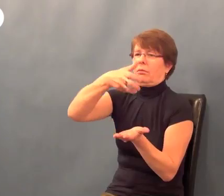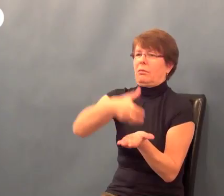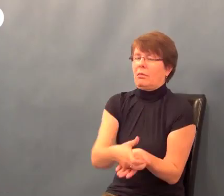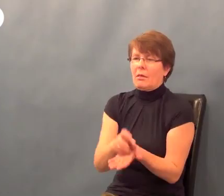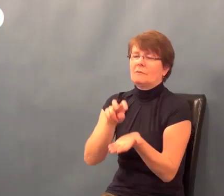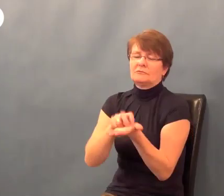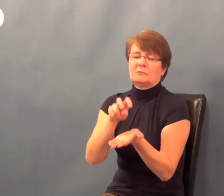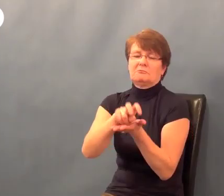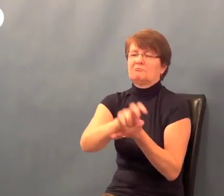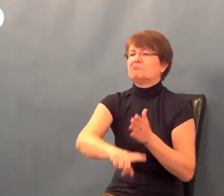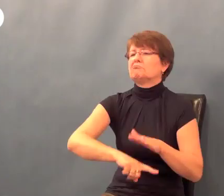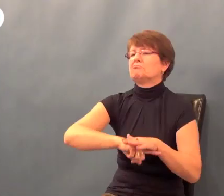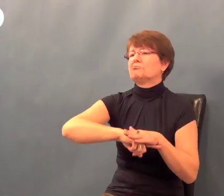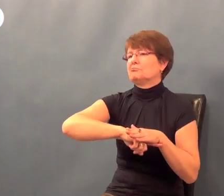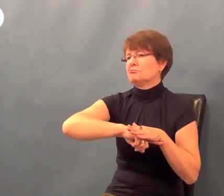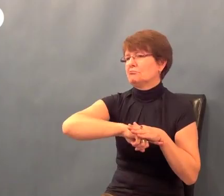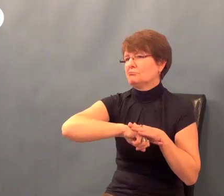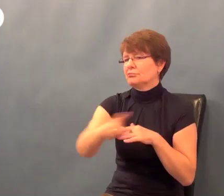Żaba uciekła.